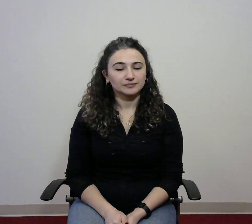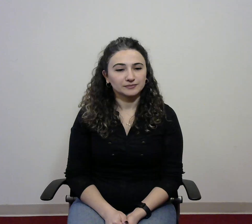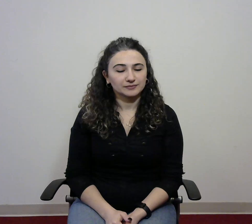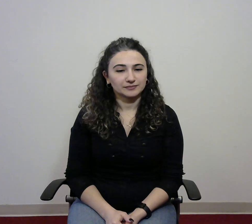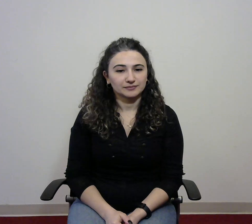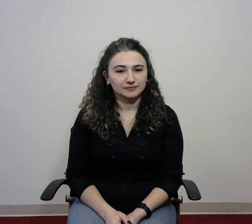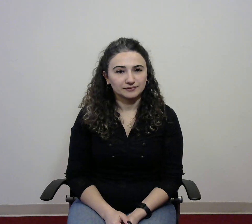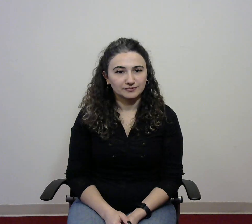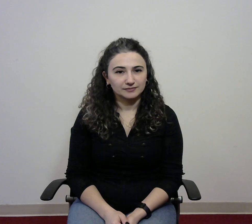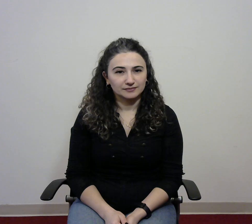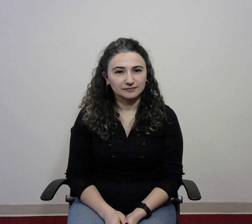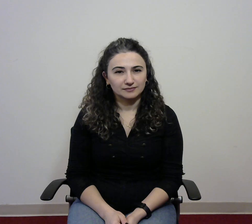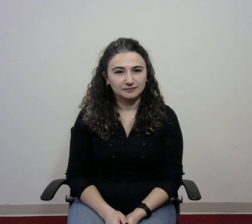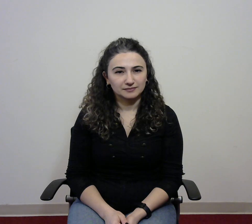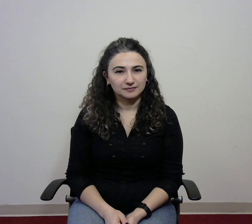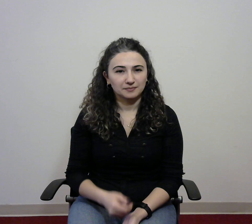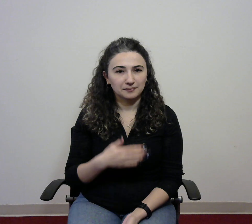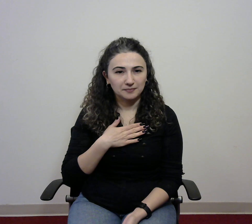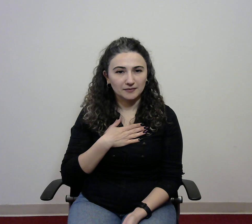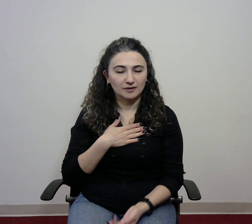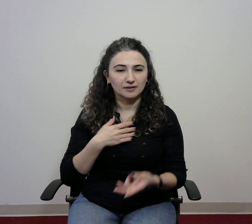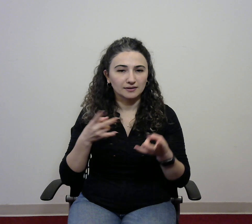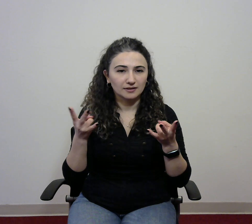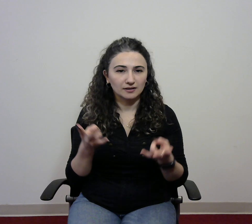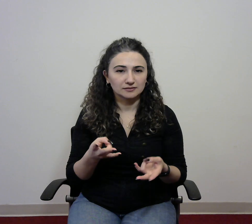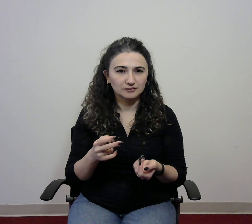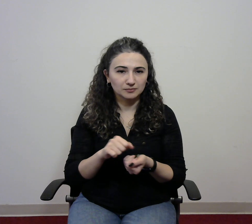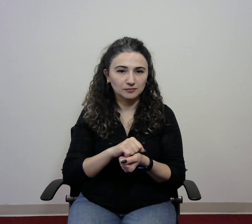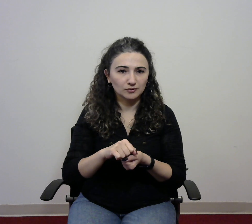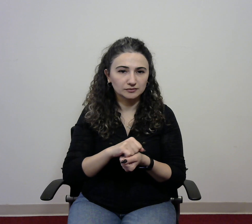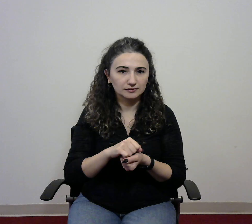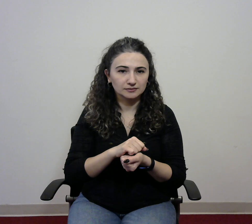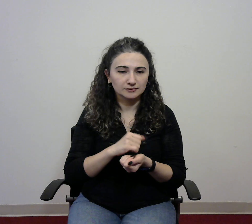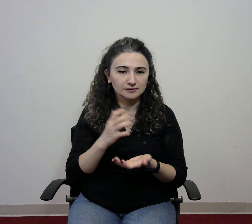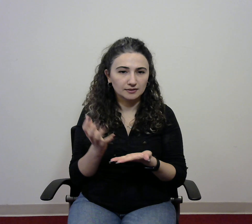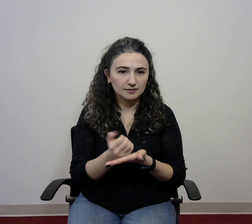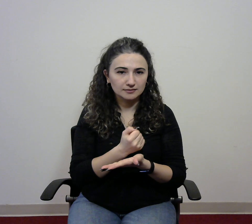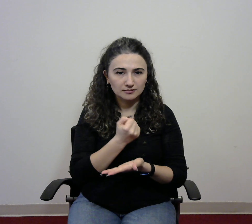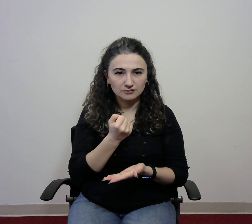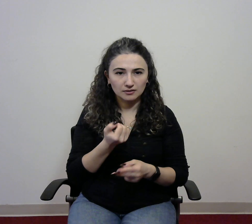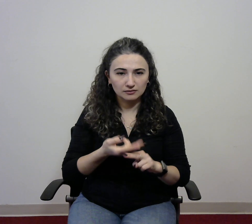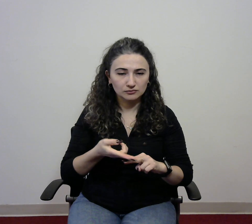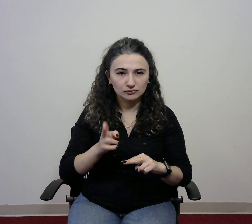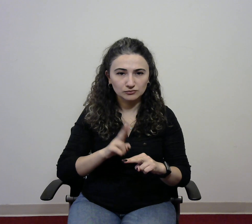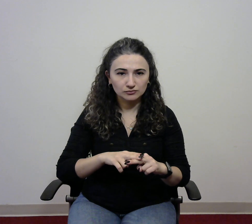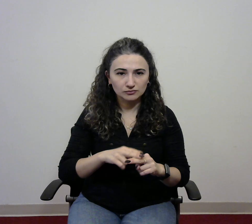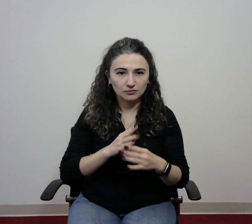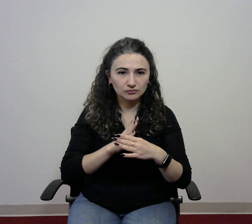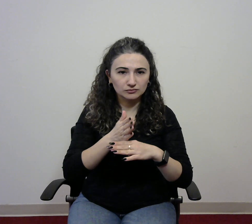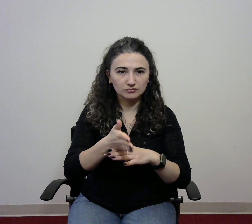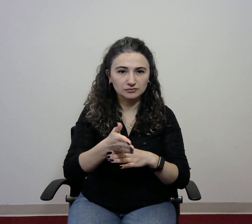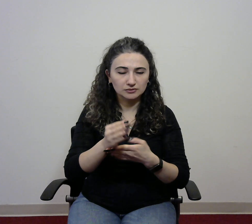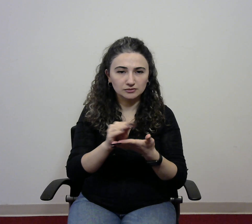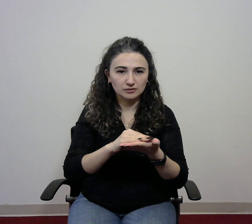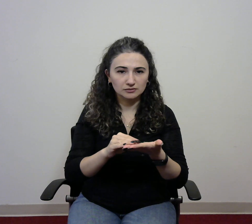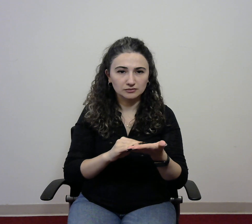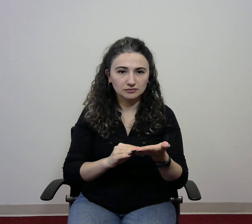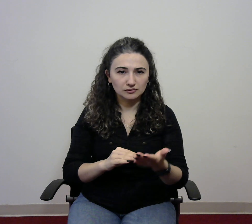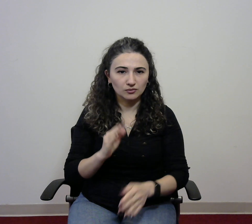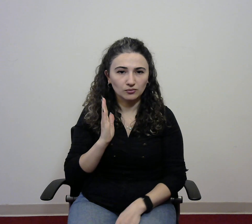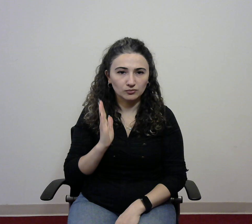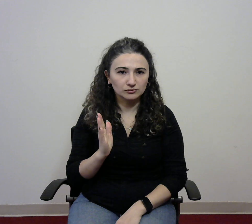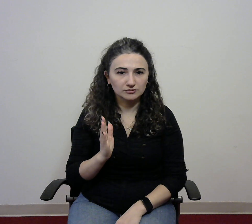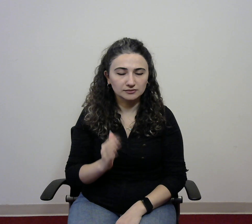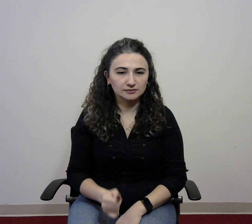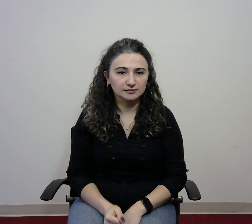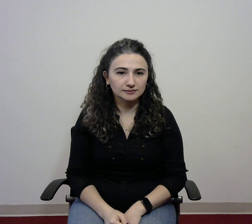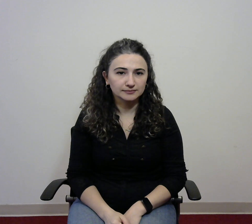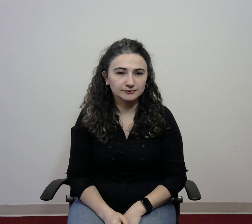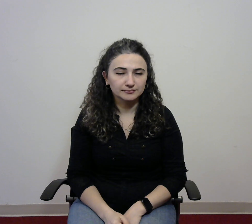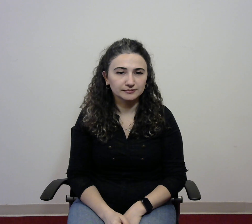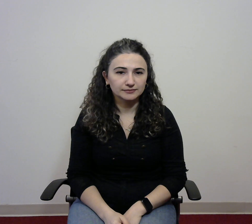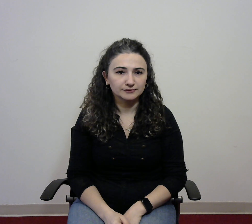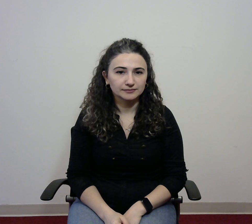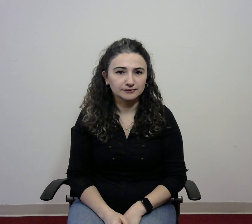Mən lazımlı kağızları tapmaq üçün müraciət yazacam